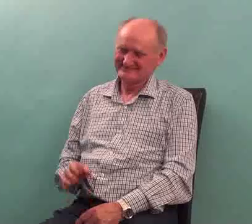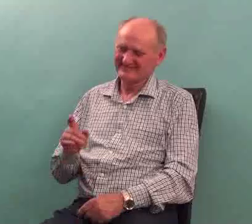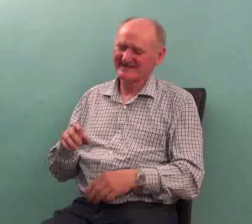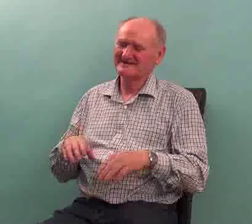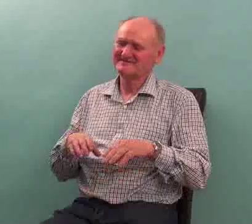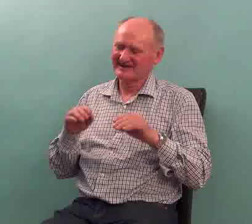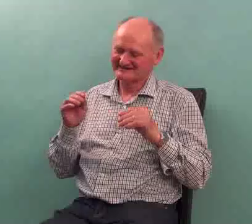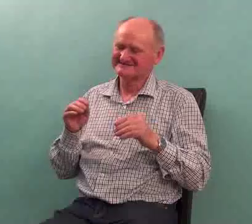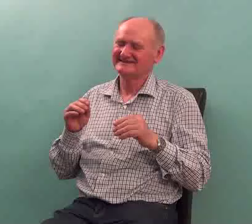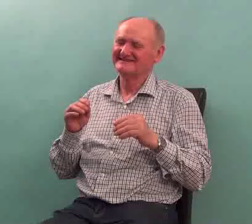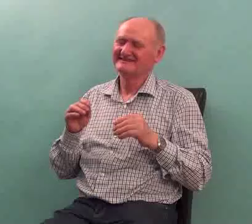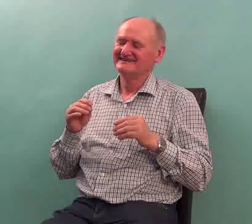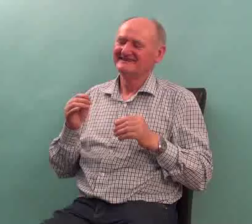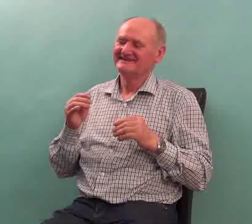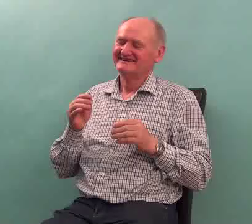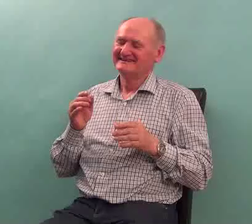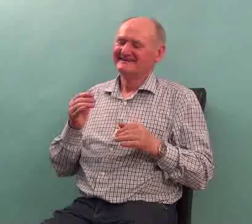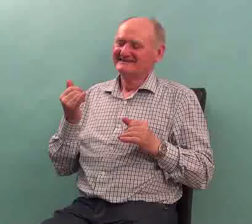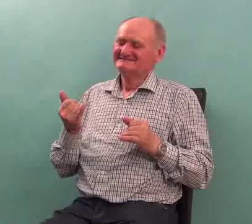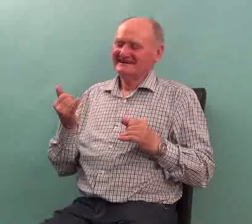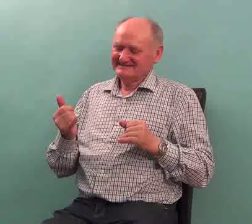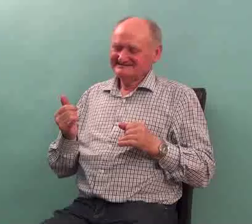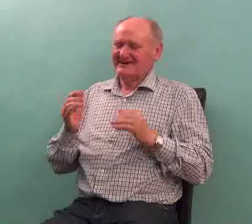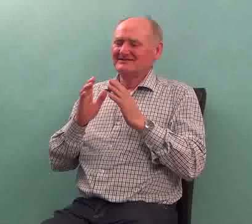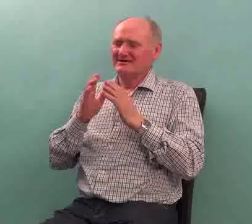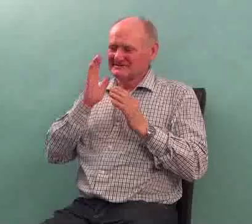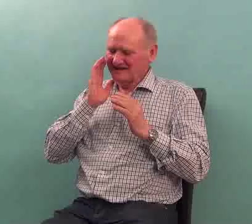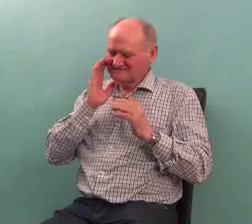Na początku jest dziecko w domu, w mieszkaniu.